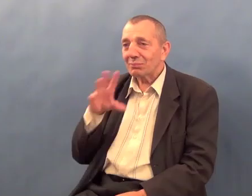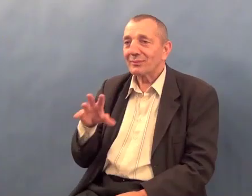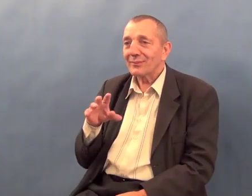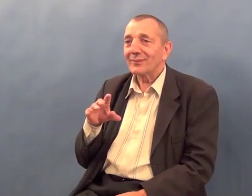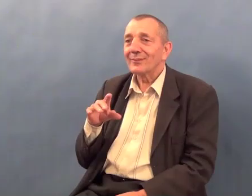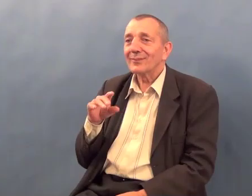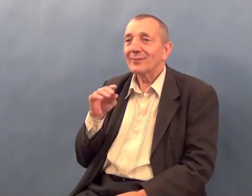Wypluwa.